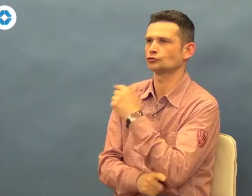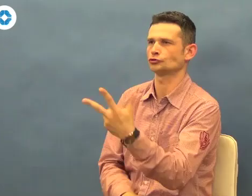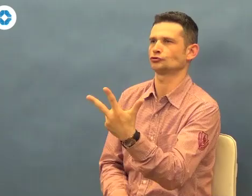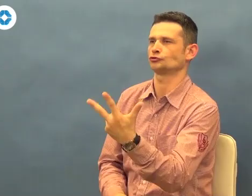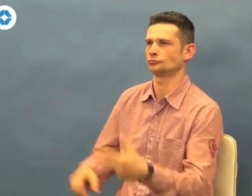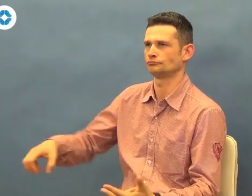Były ustawione obok siebie.